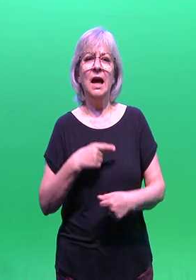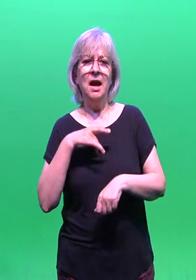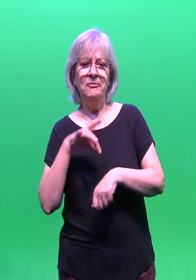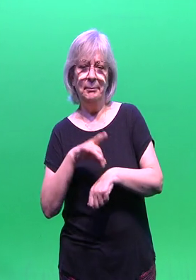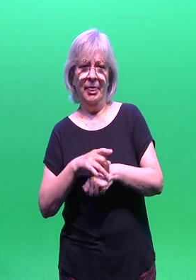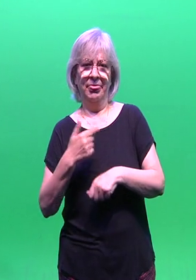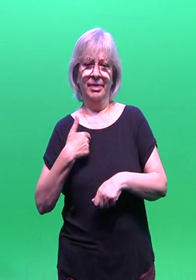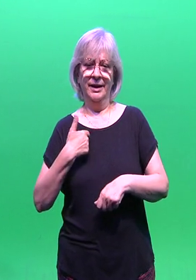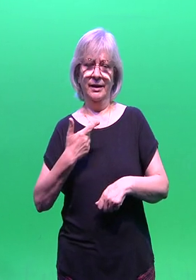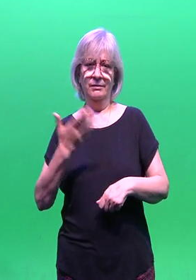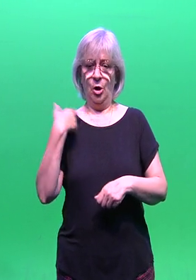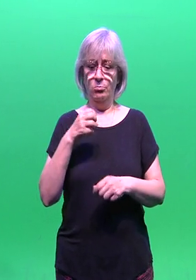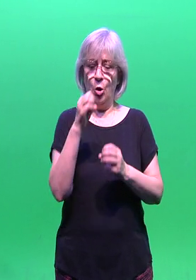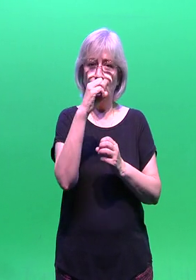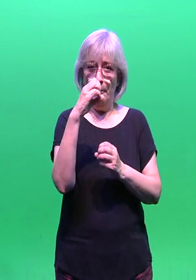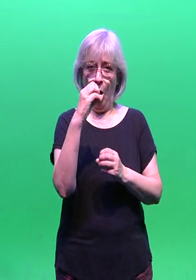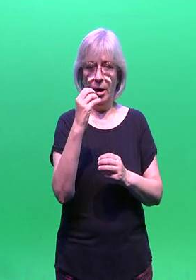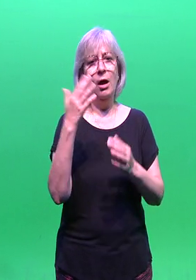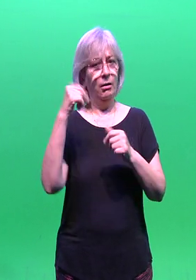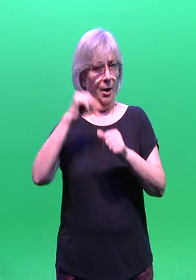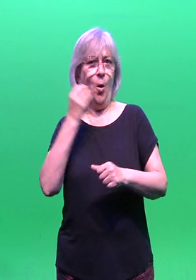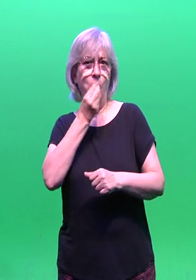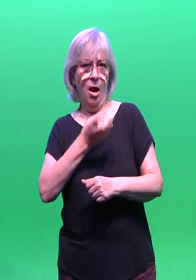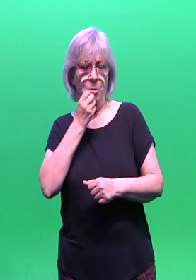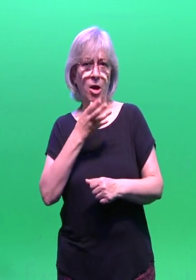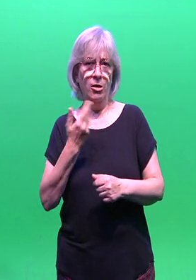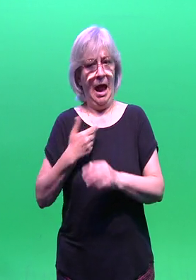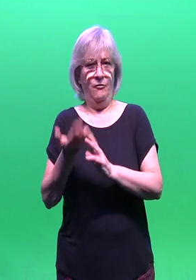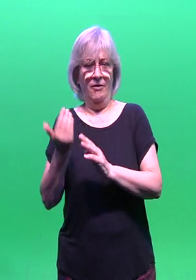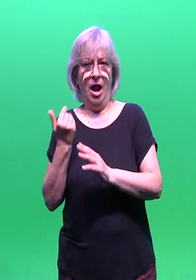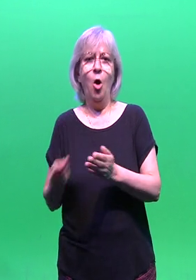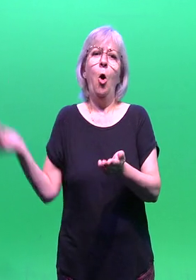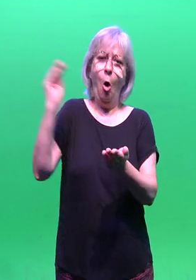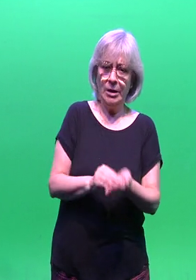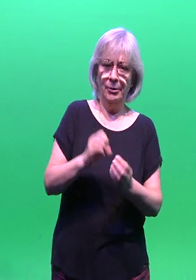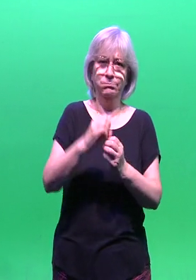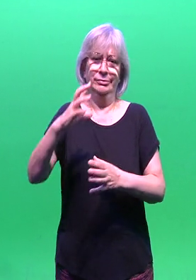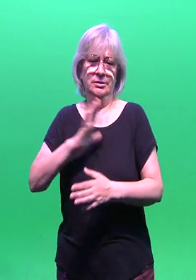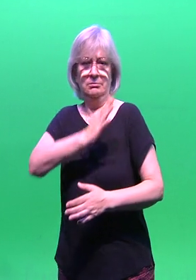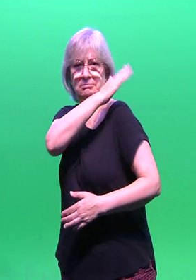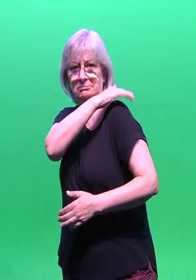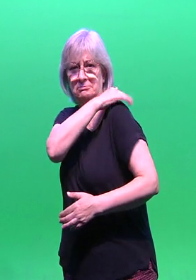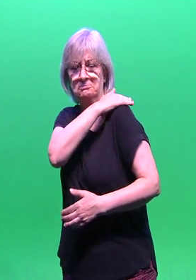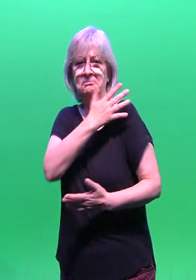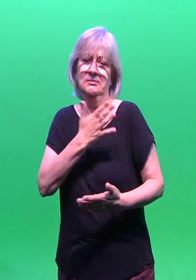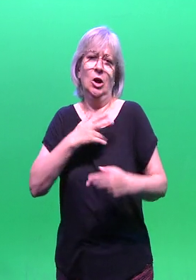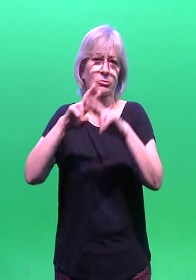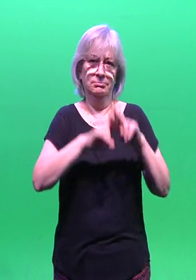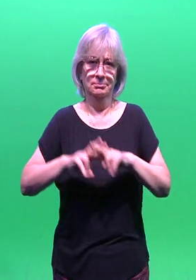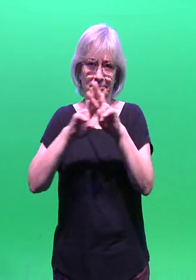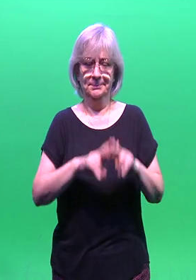Abans tenia un tumor, però ja me'l van treure i estava bé. M'ha sortit un altre a l'esquena i vull que m'ho mirin.